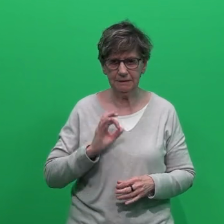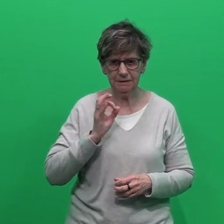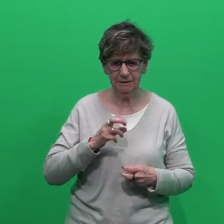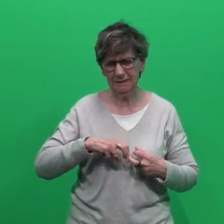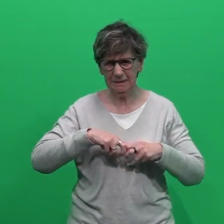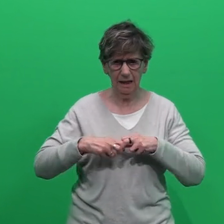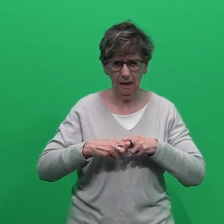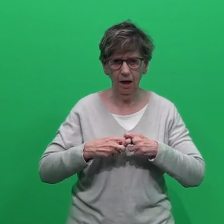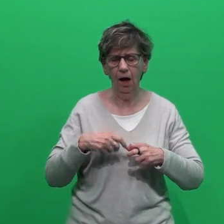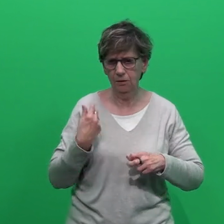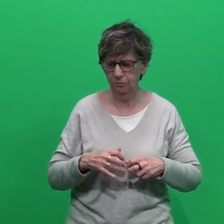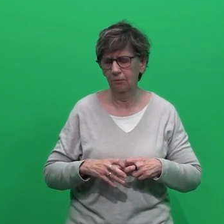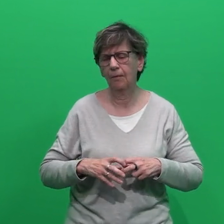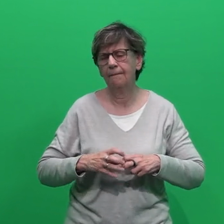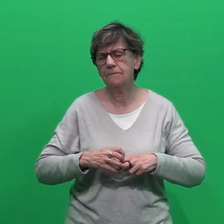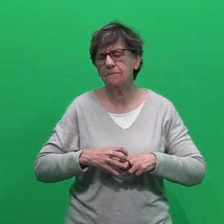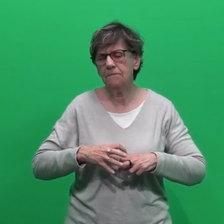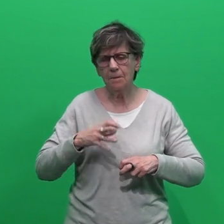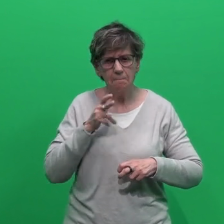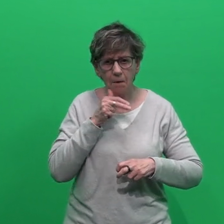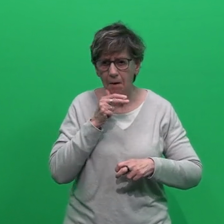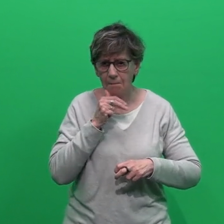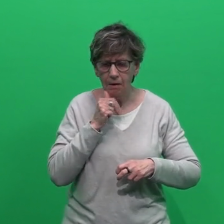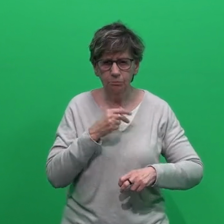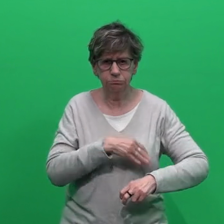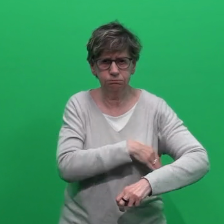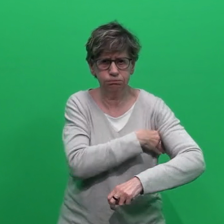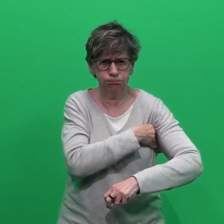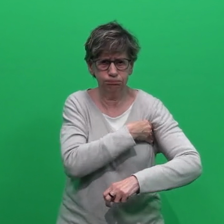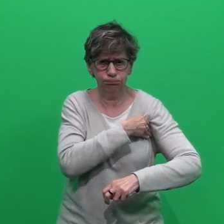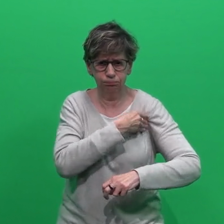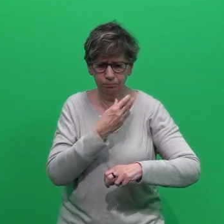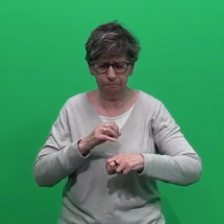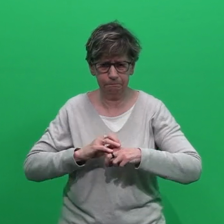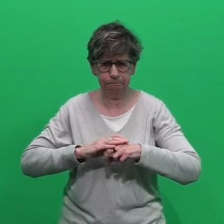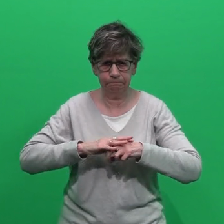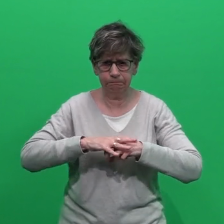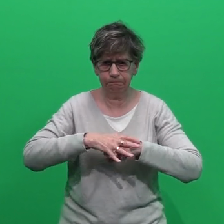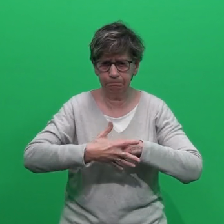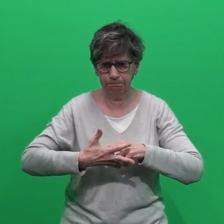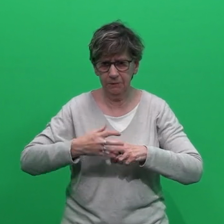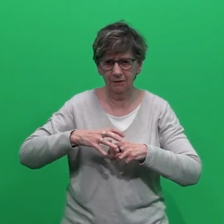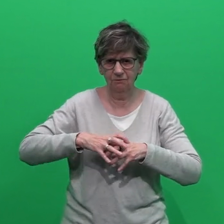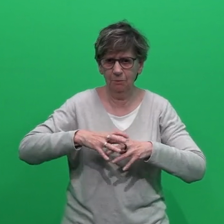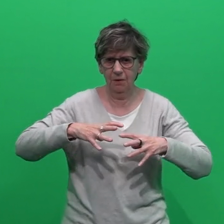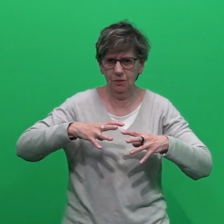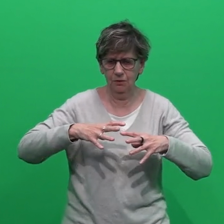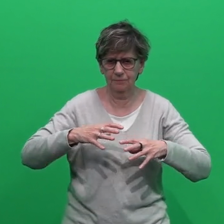Sí, quan vaig tenir l'esquinç la zona es fa inflar, em feia mal i la zona es va posar morada i inflada.